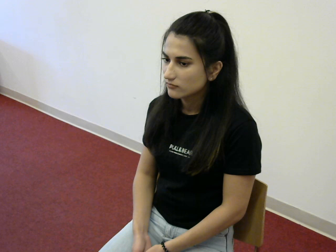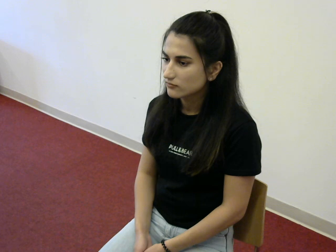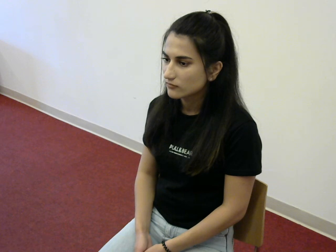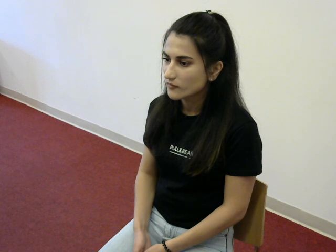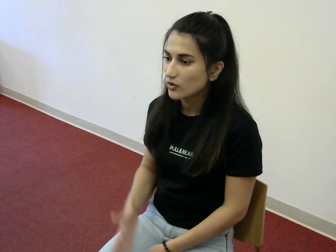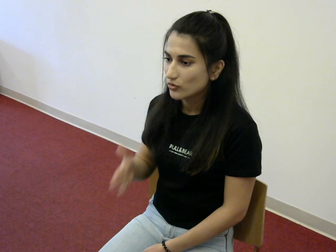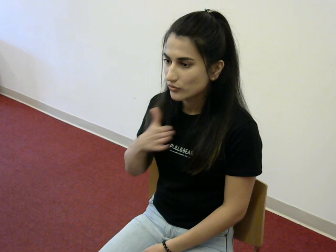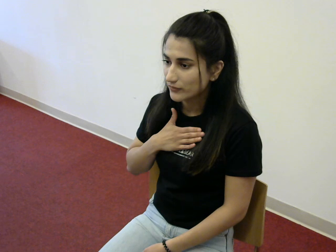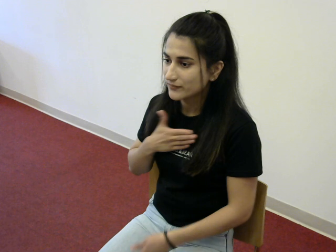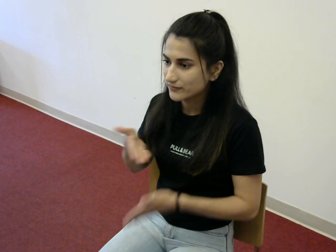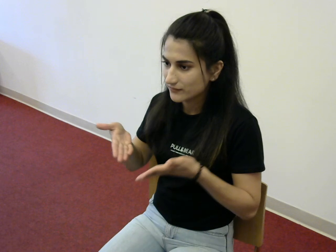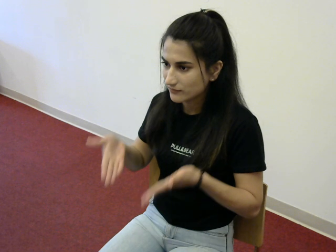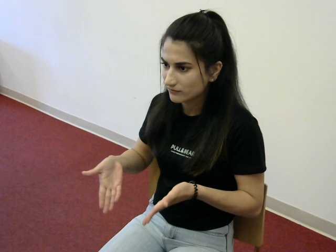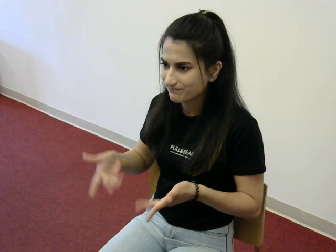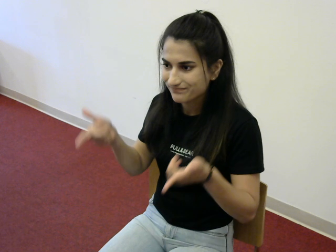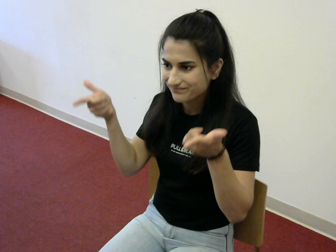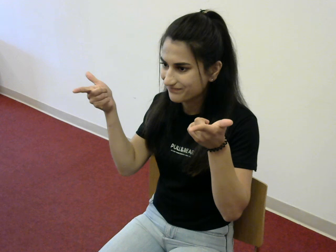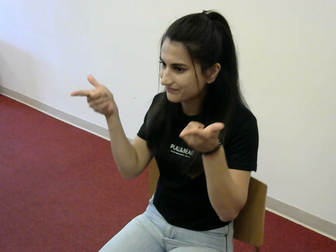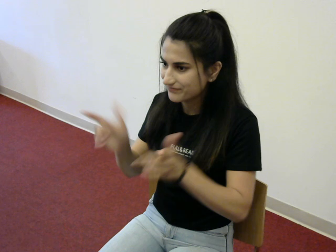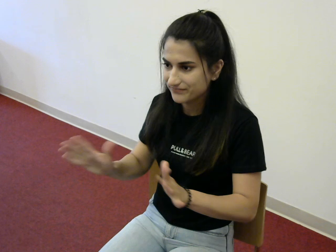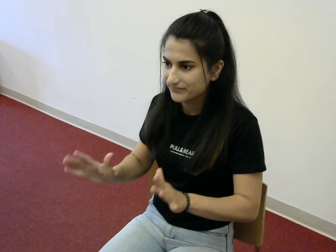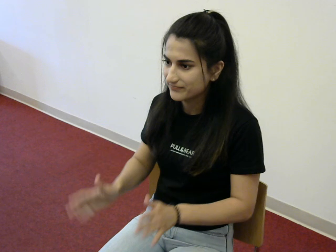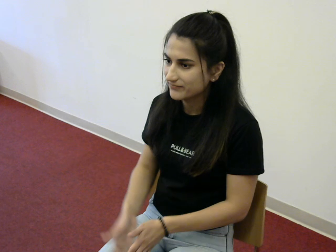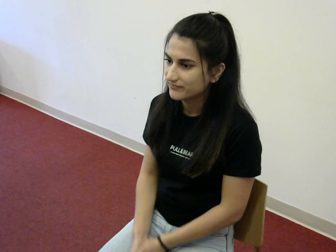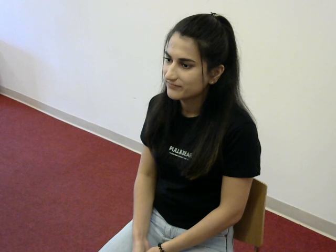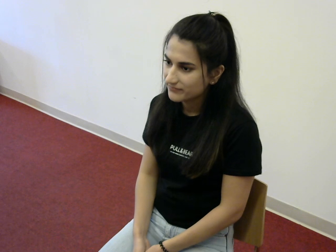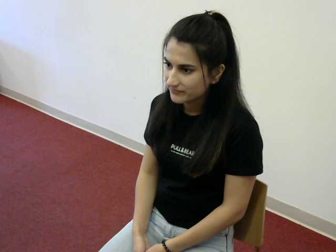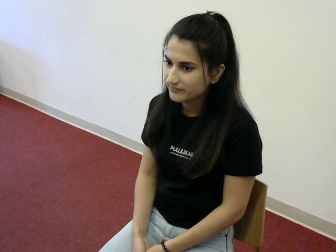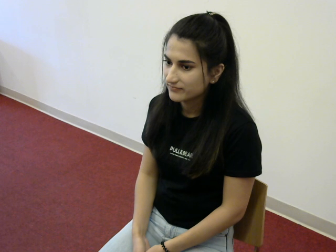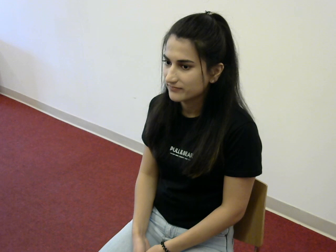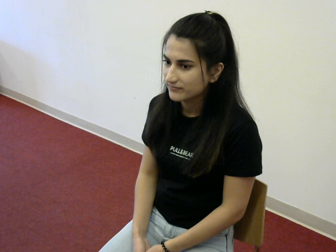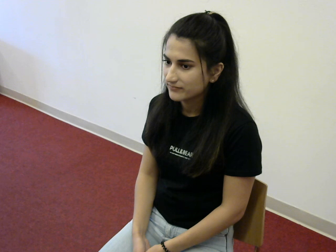Mən bununla razı deyiləm